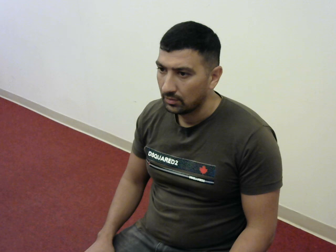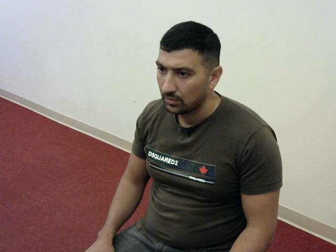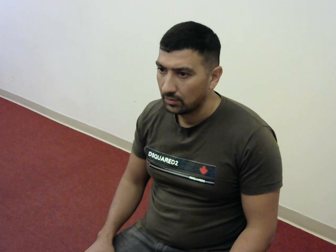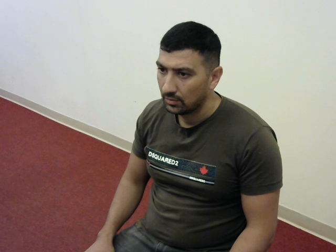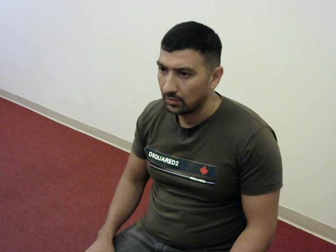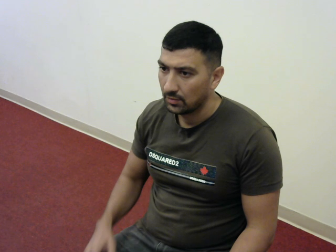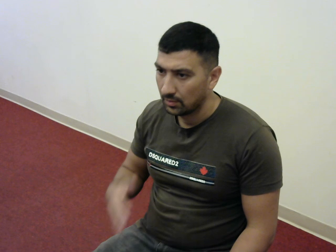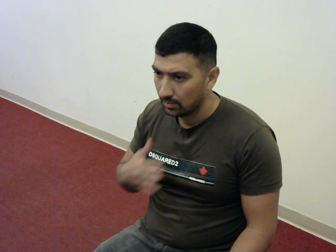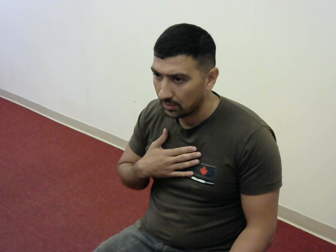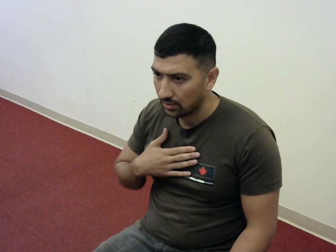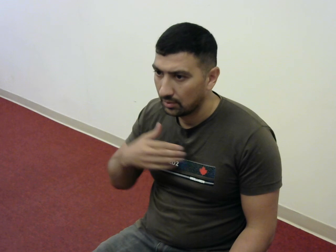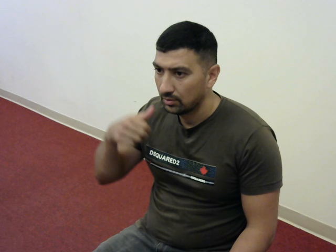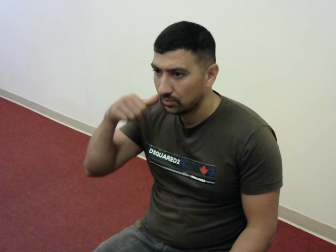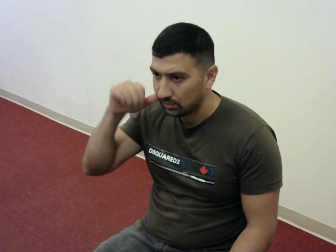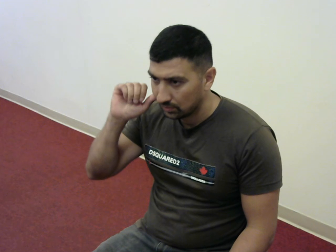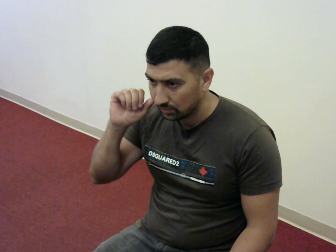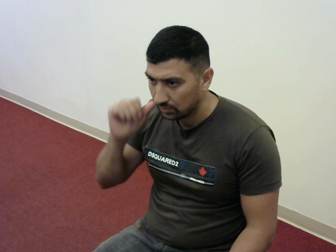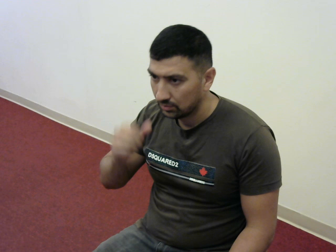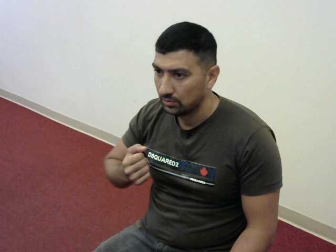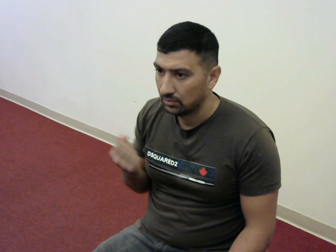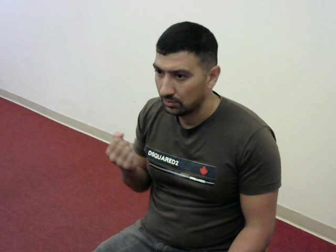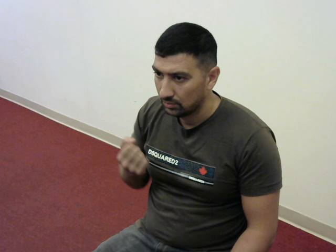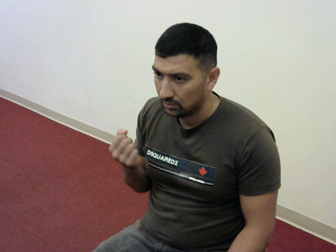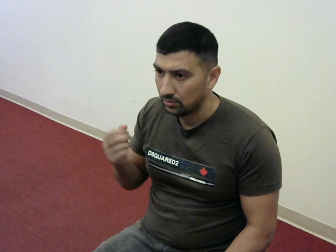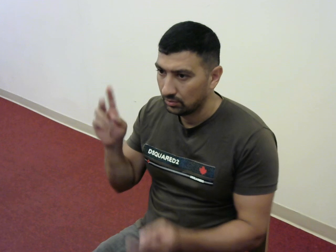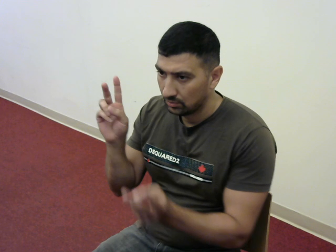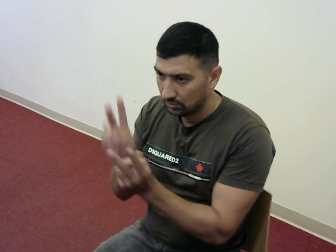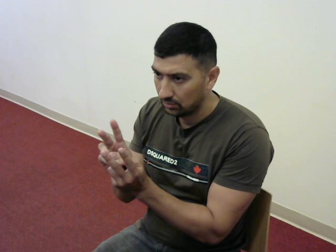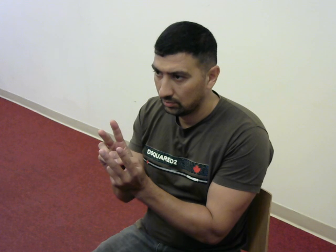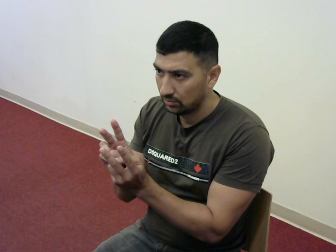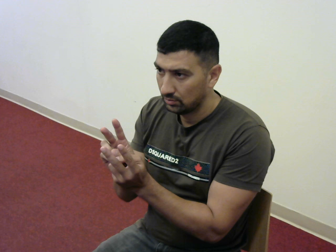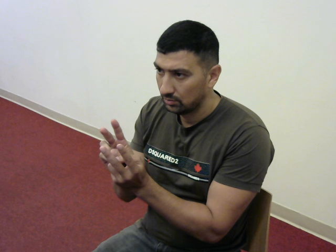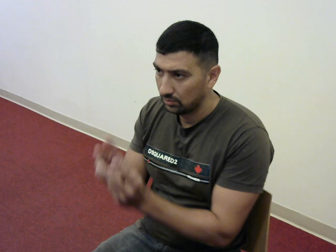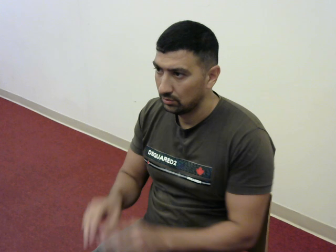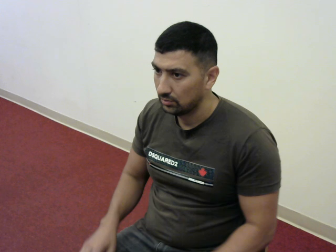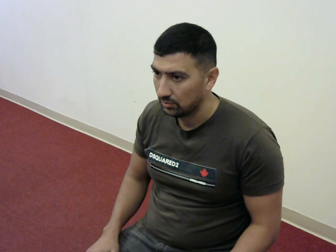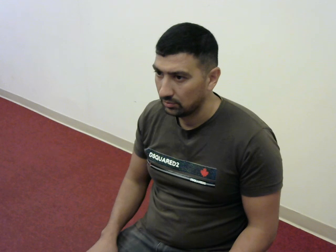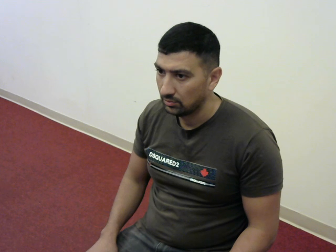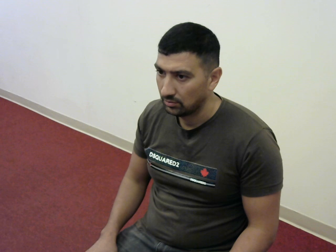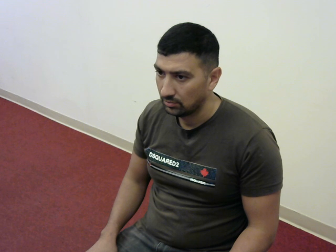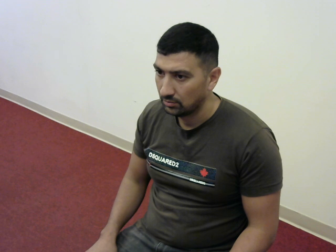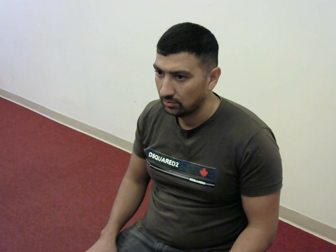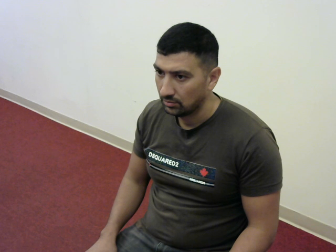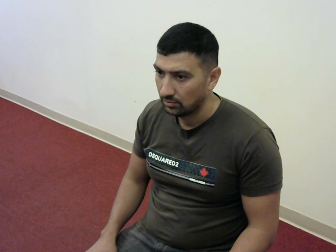Mən dünən dostlarımla görüşmüşdüm